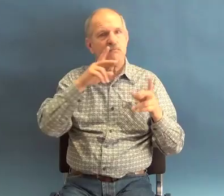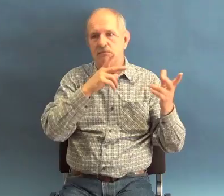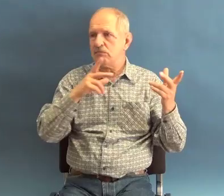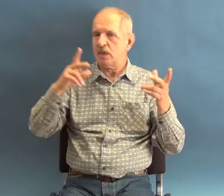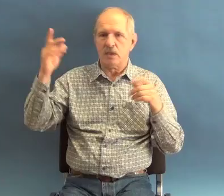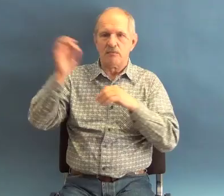To alarm.